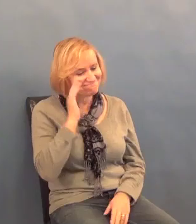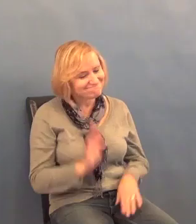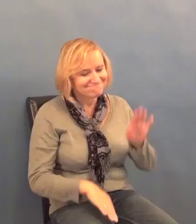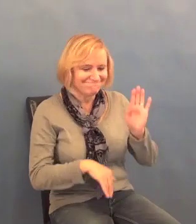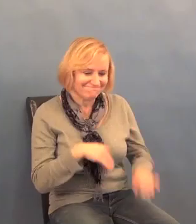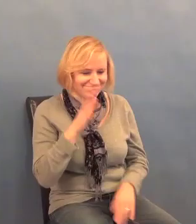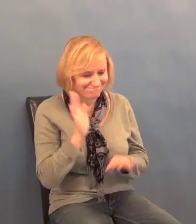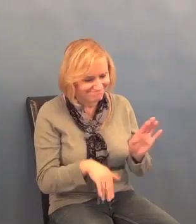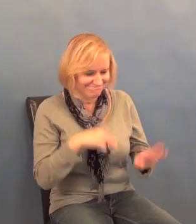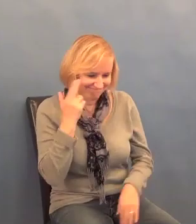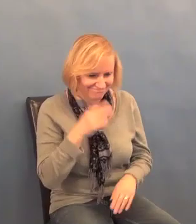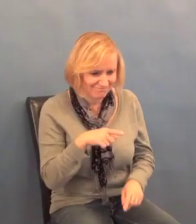Królik skacze beztrosko.